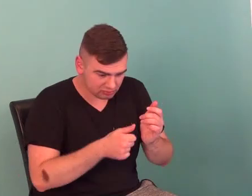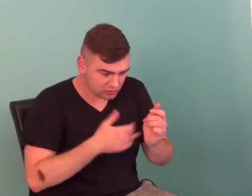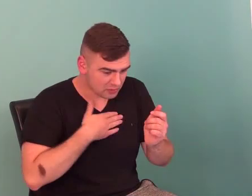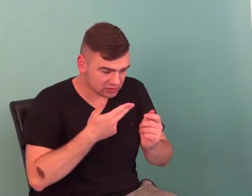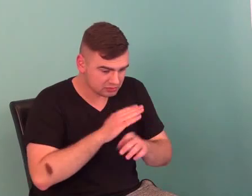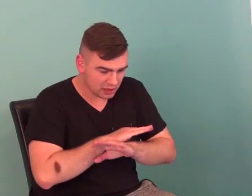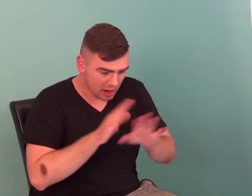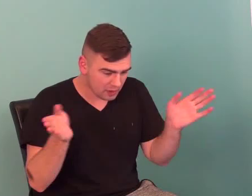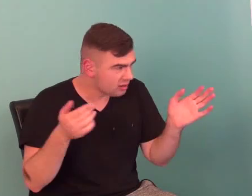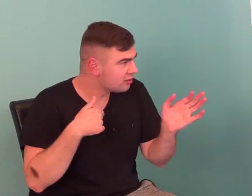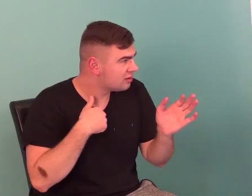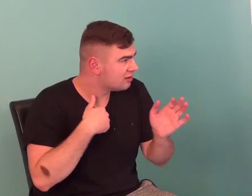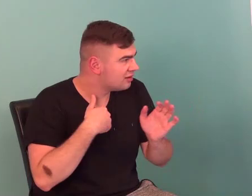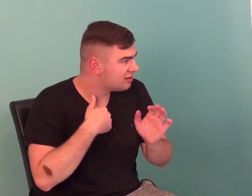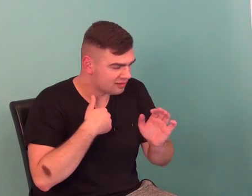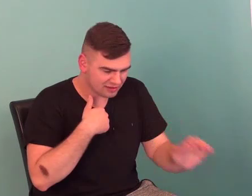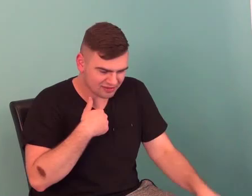Mnie nie ma w sobotę i niedzielę?